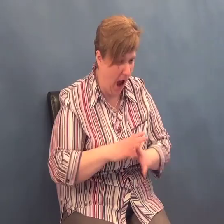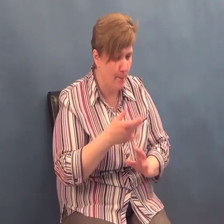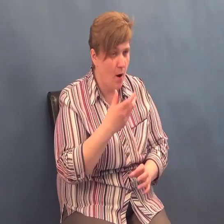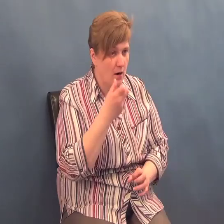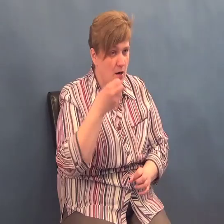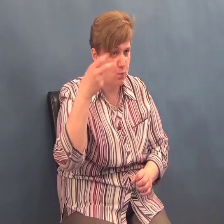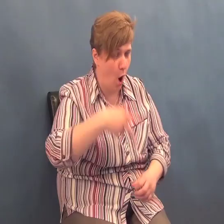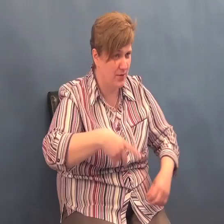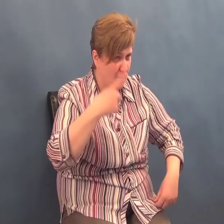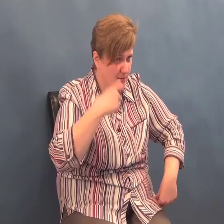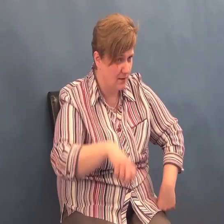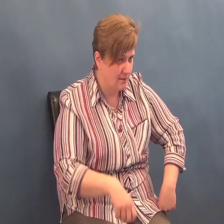Albo to słońce?